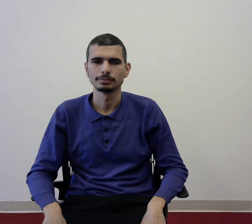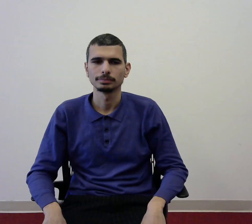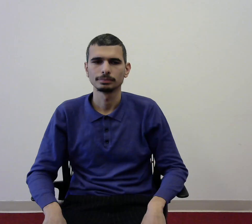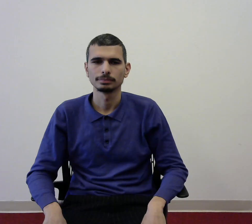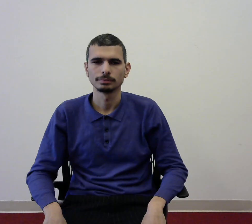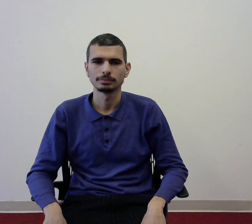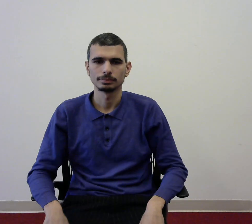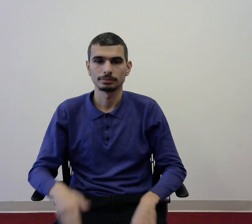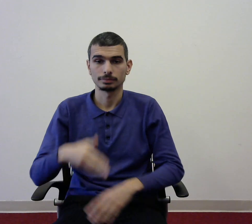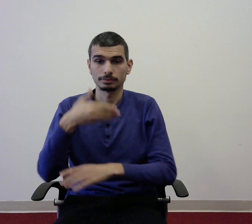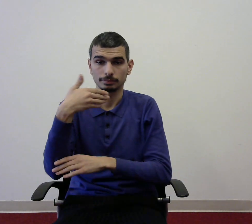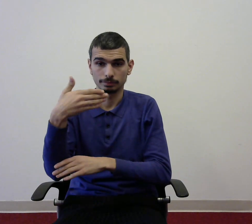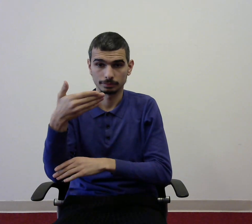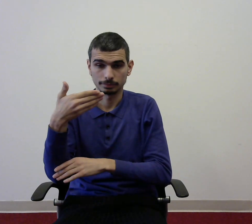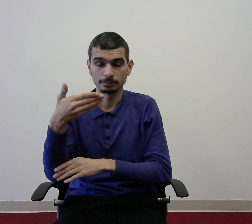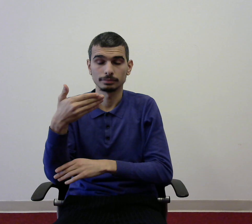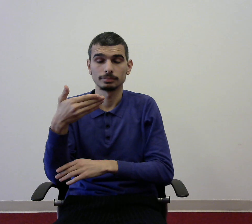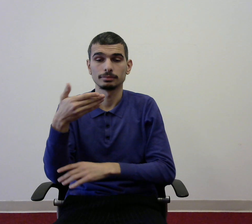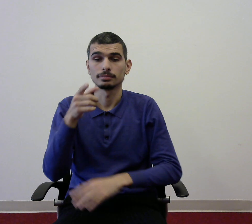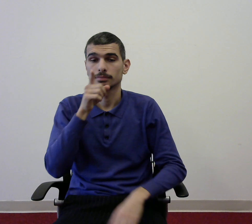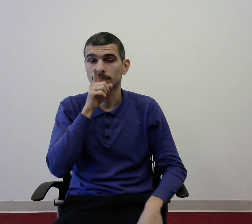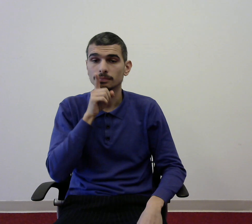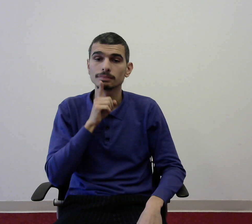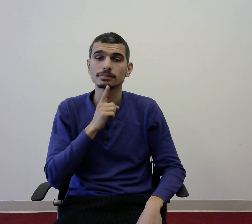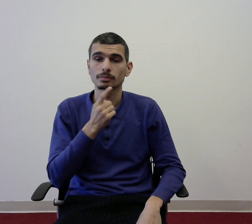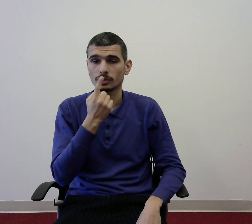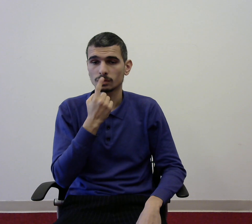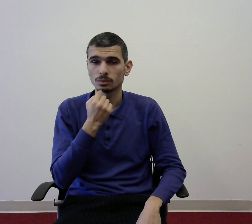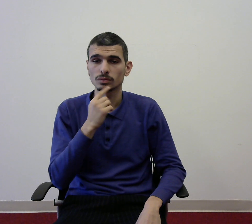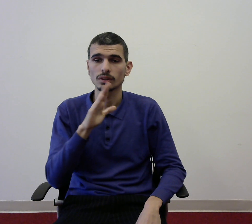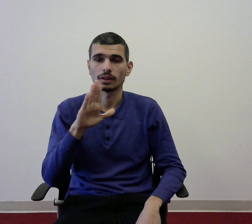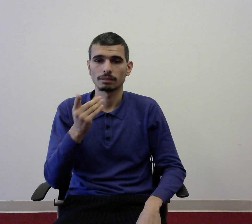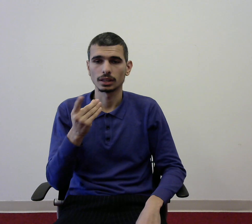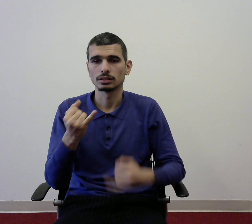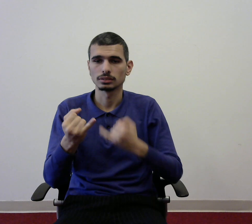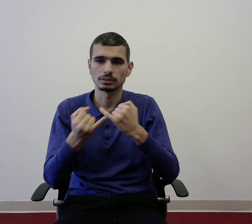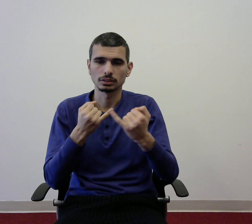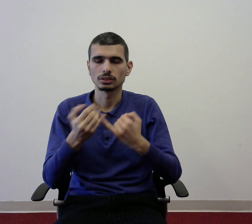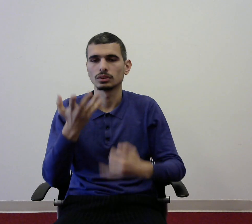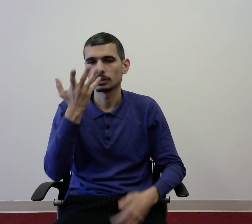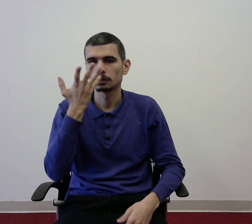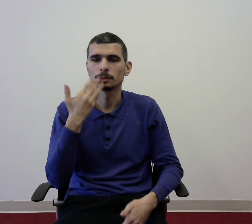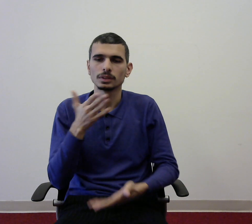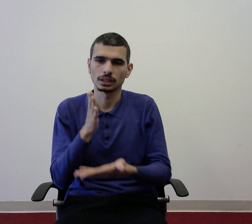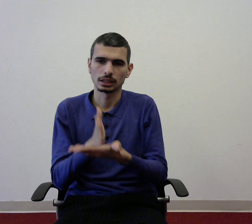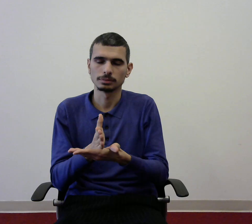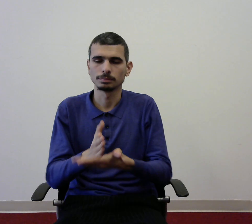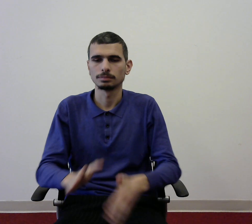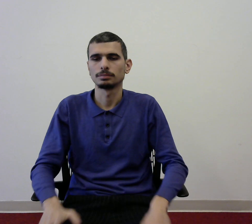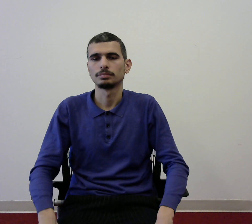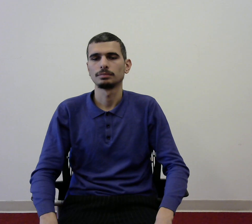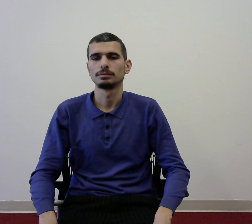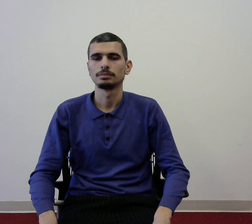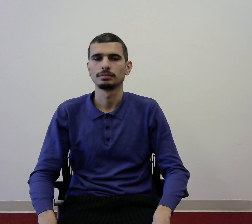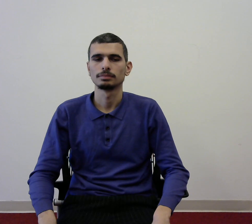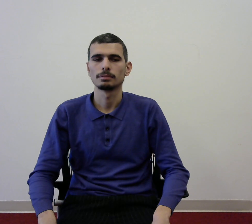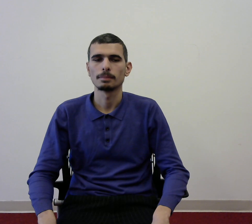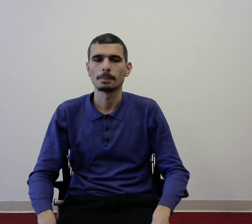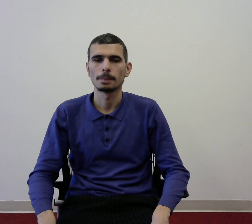Bayrağımızda mavi, qırmızı və yaşıl rənglər var